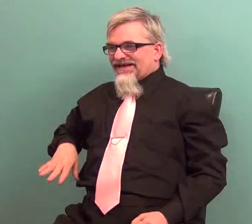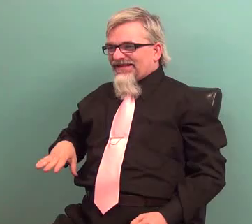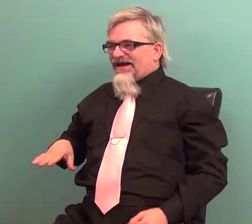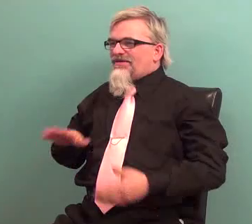Są bezdomni.